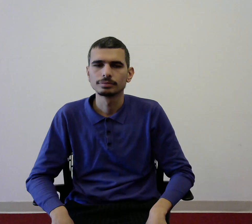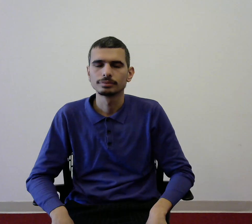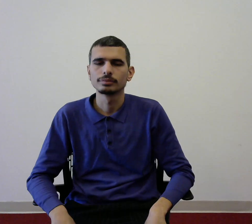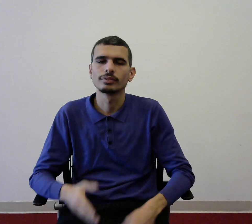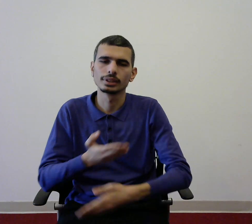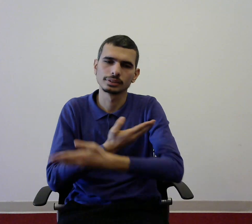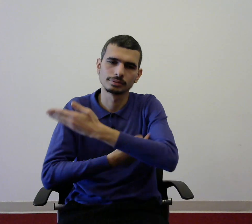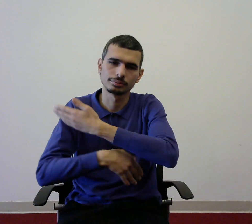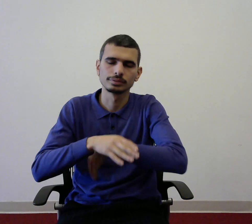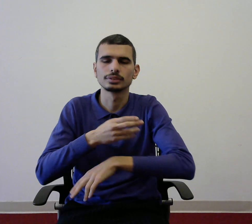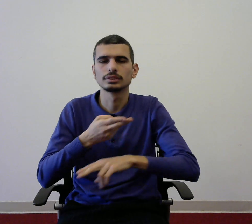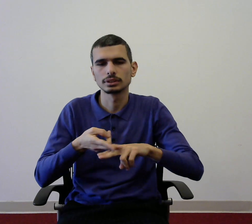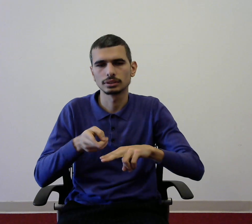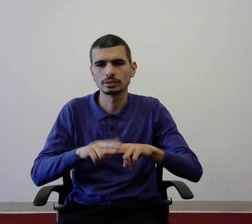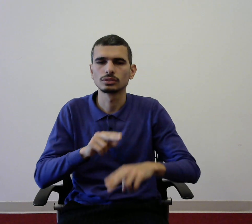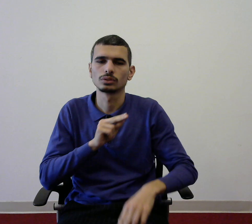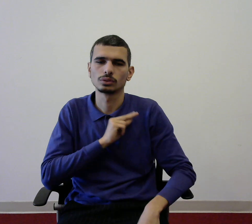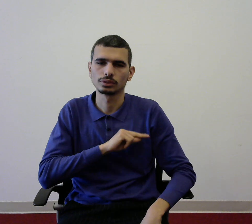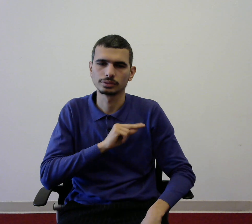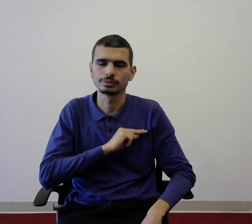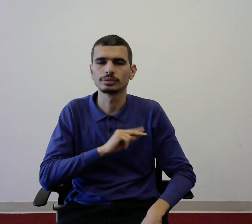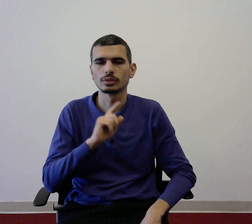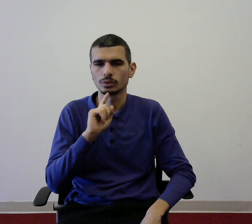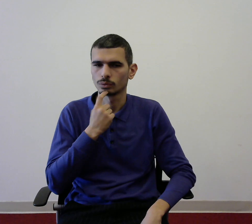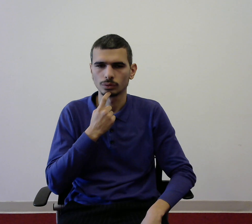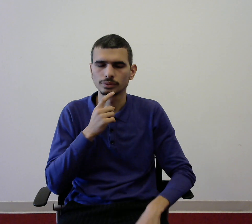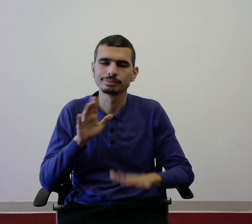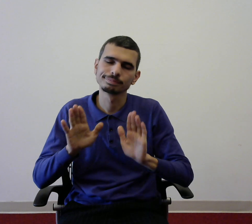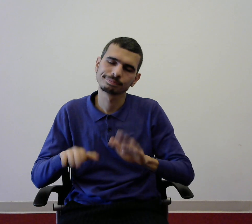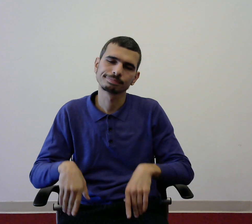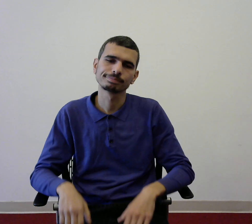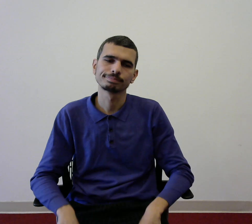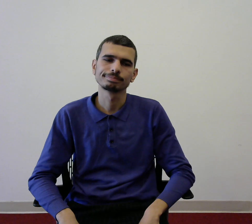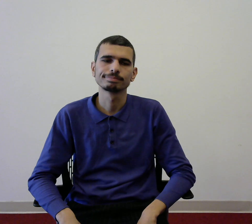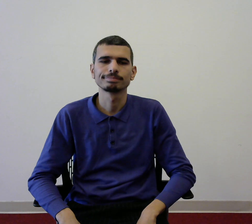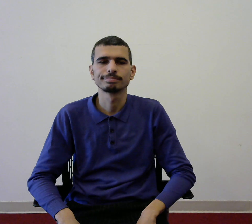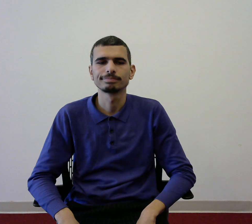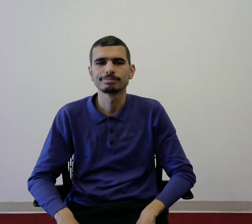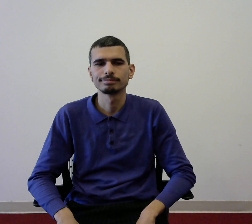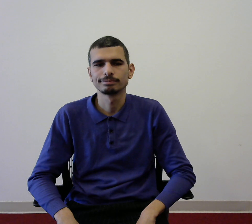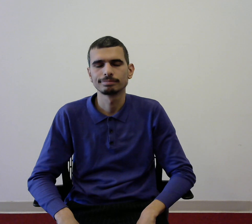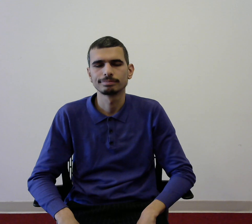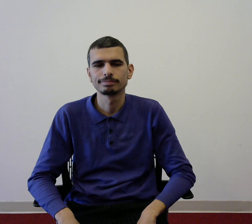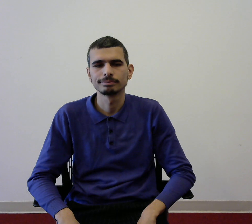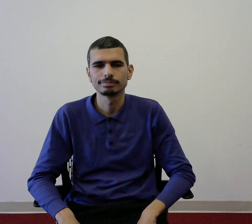Əlilliyi olanlar üçün iş çətin olur